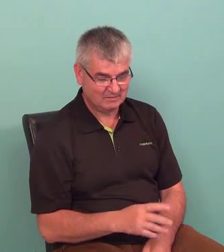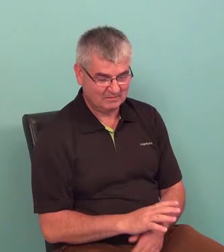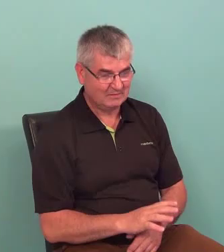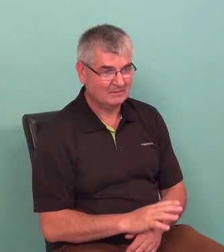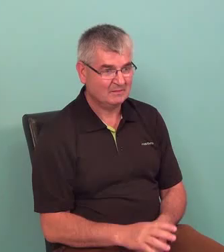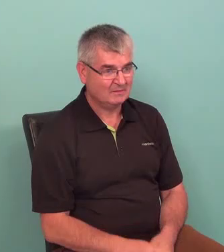Czternastego.